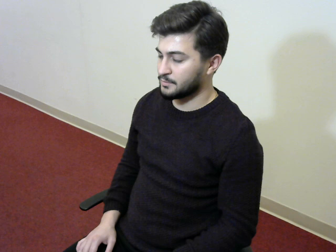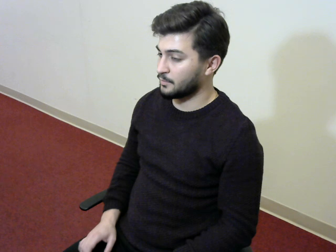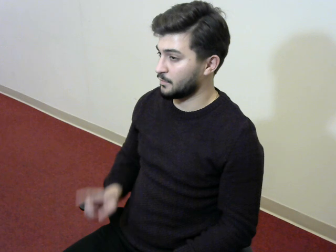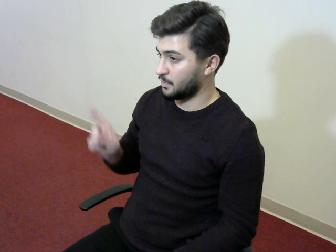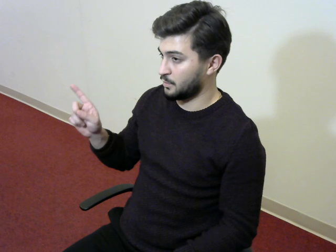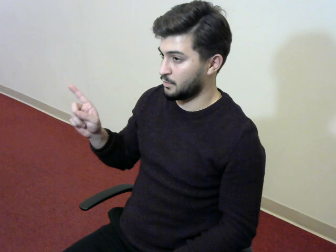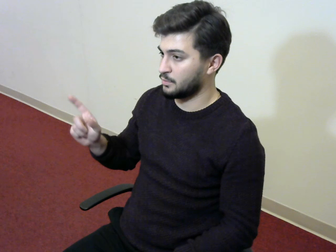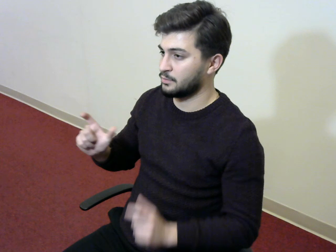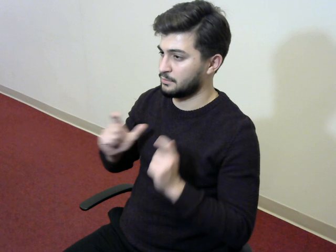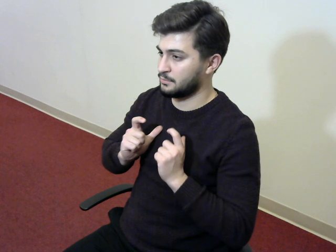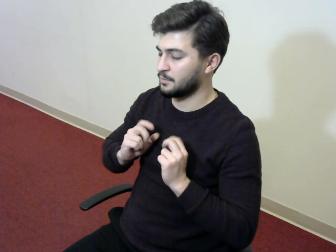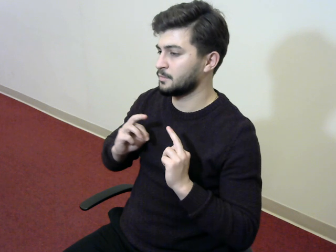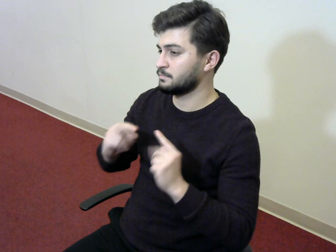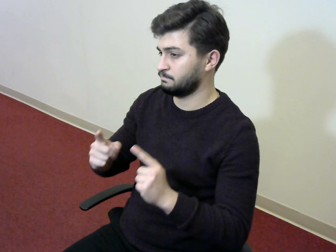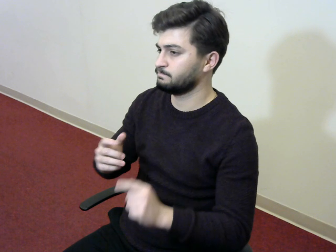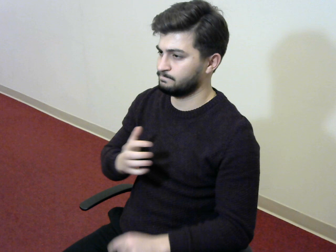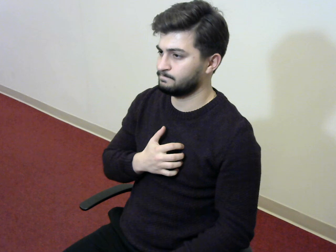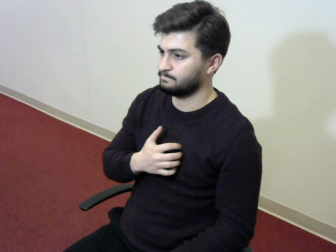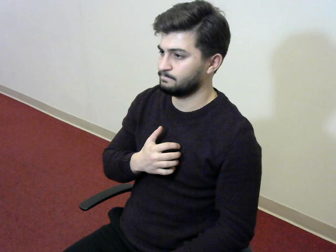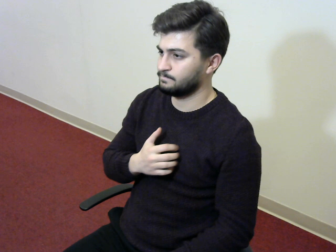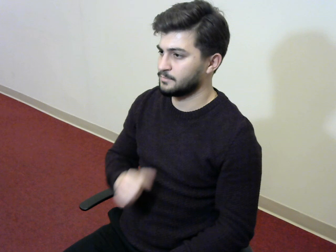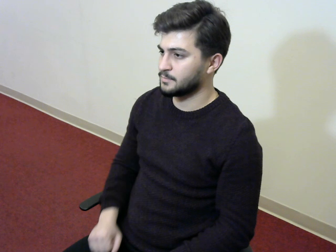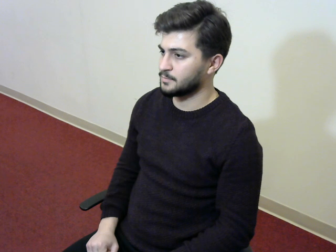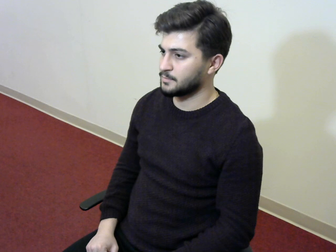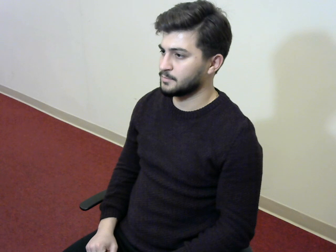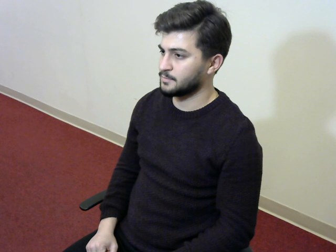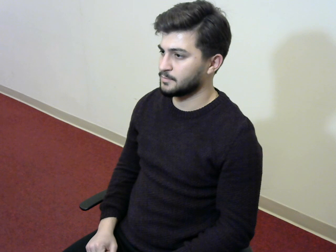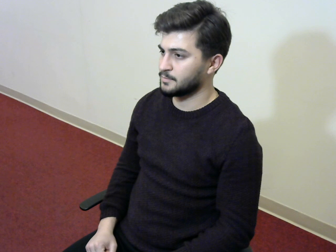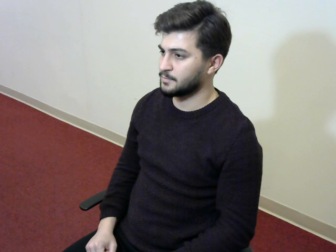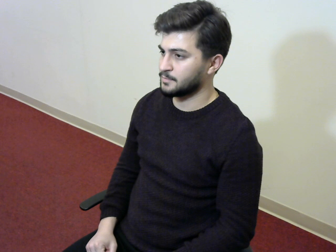O köynəyini dəyişmək istəyir